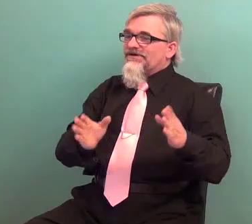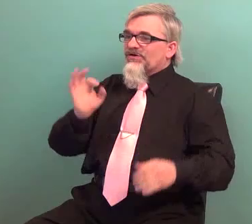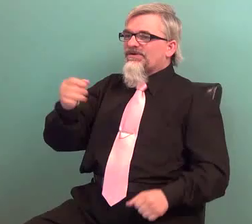Dobrze.